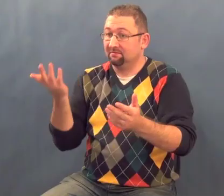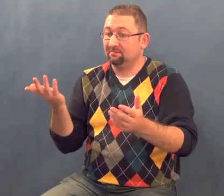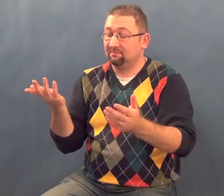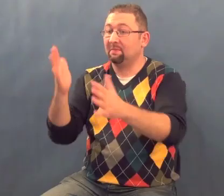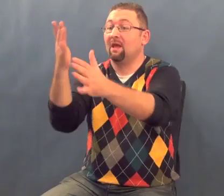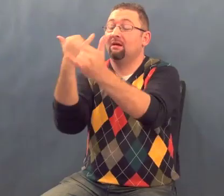No.